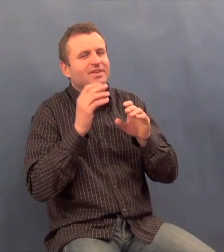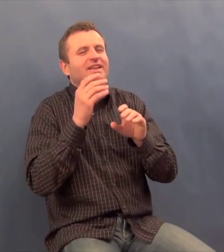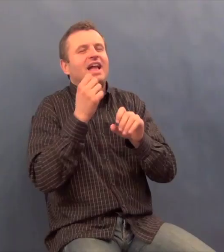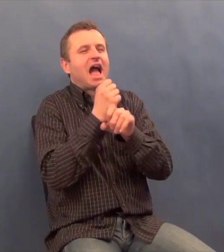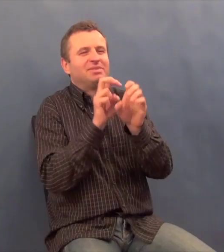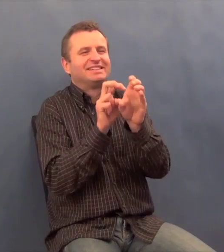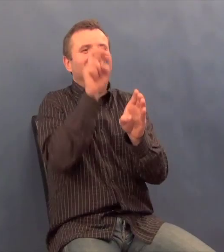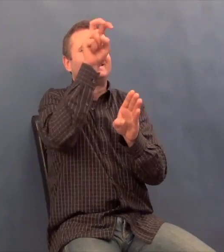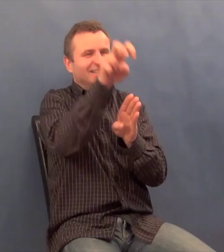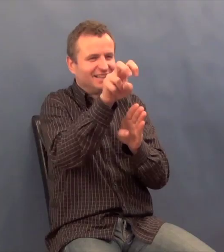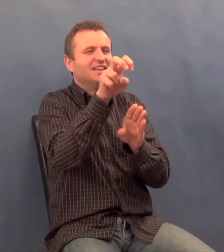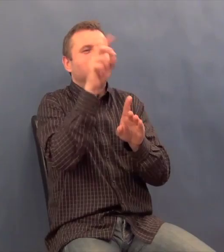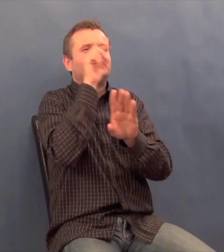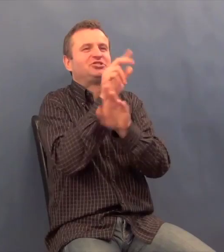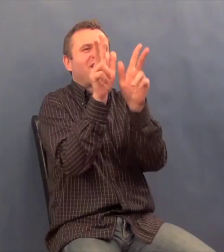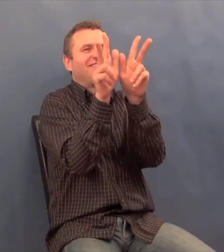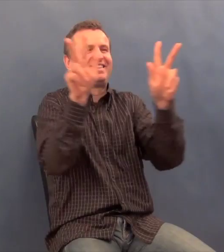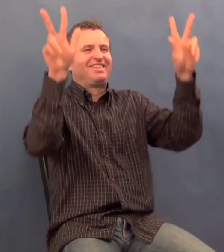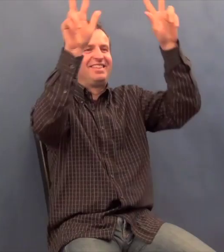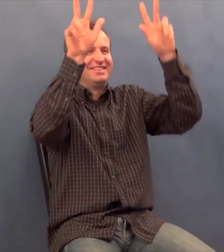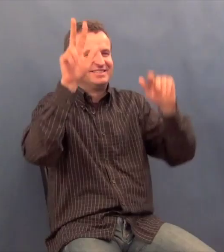Chłopiec wskakuje na kamień, na kamieniu są rozłożyste gałęzie.